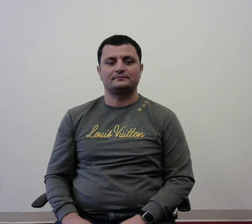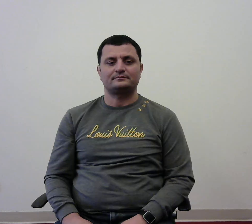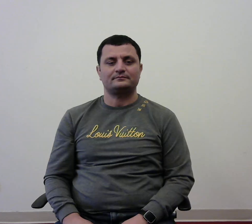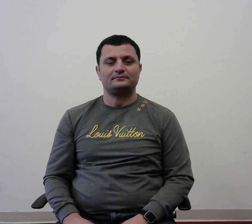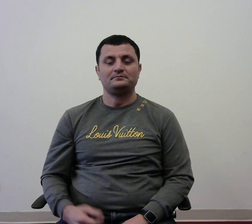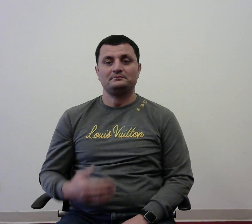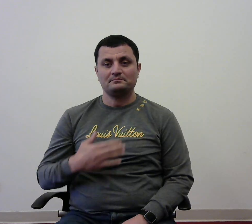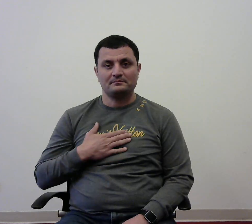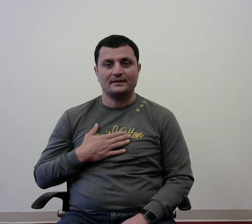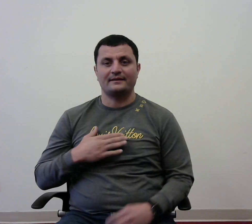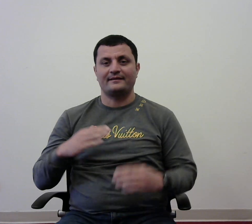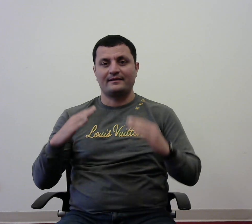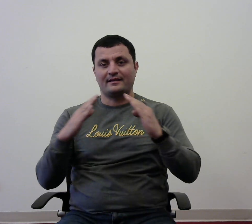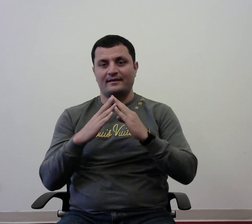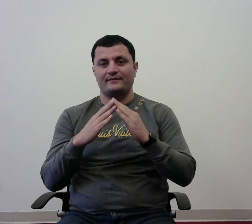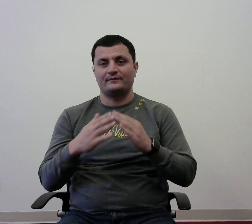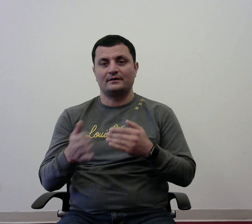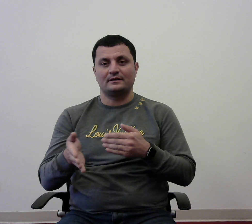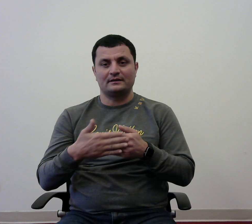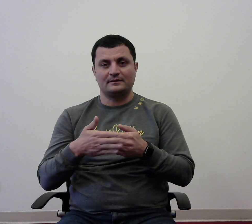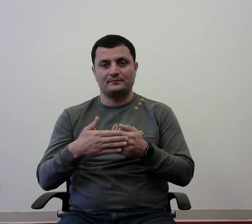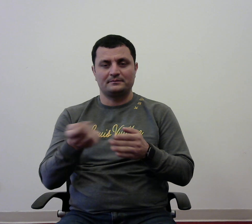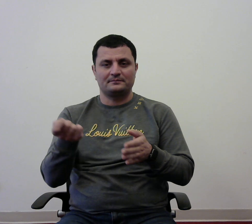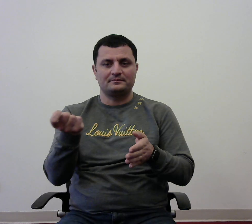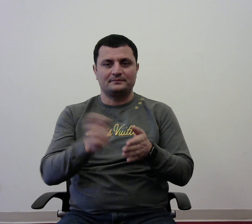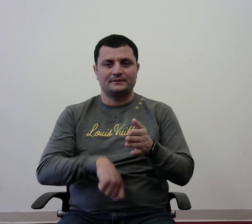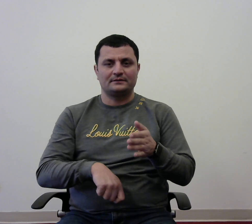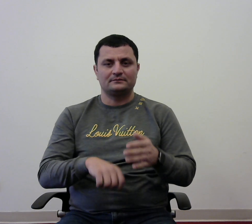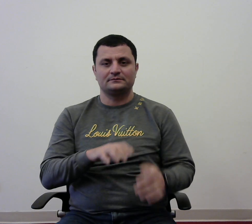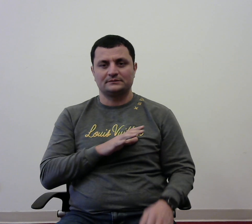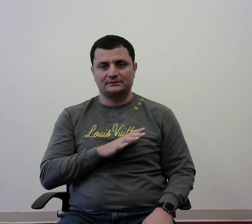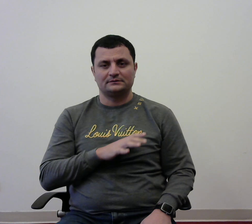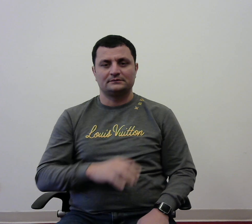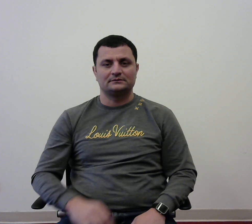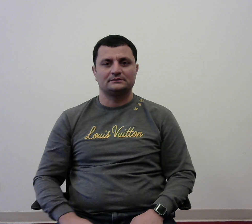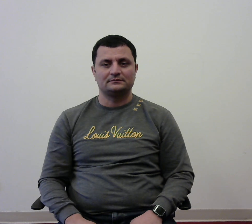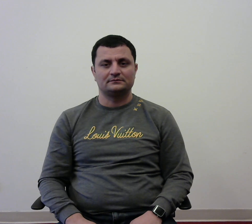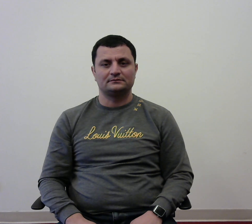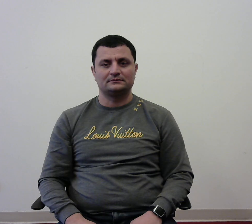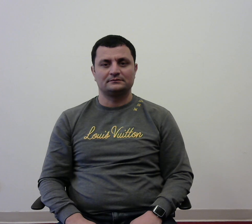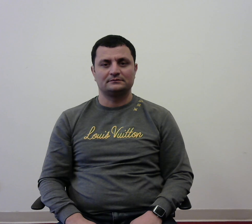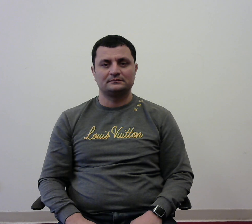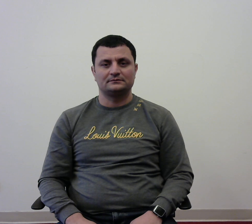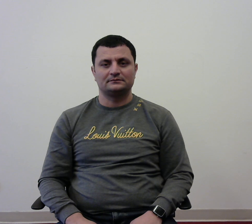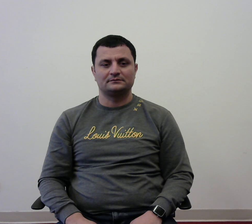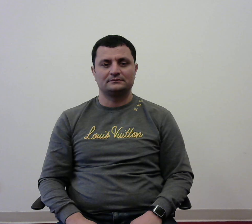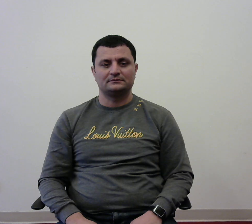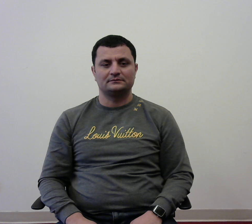Mən evin qapısını bağlamışam